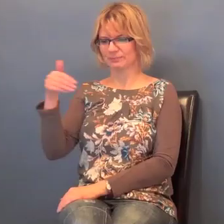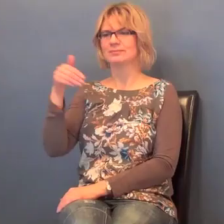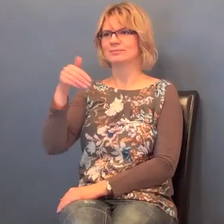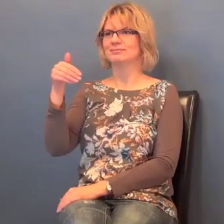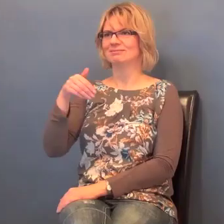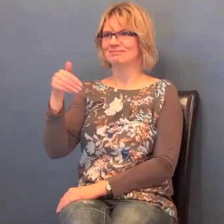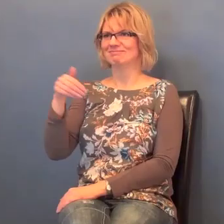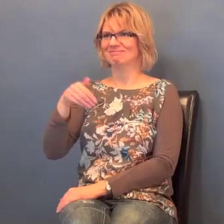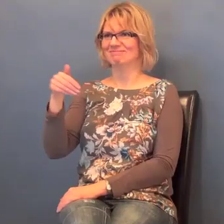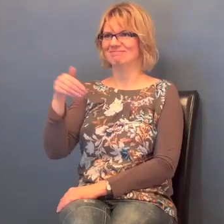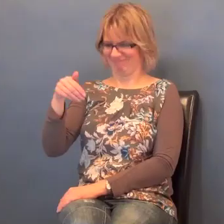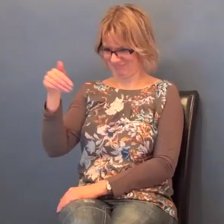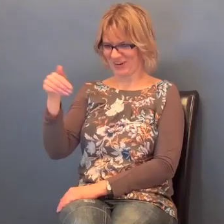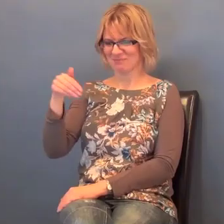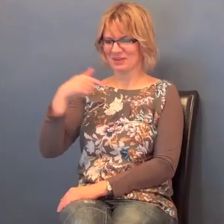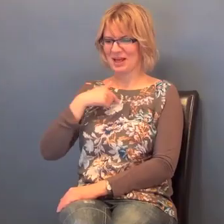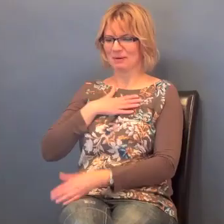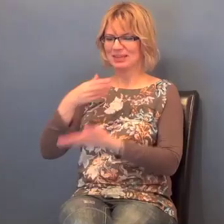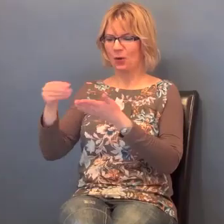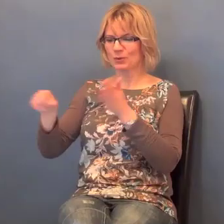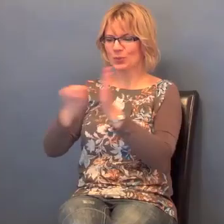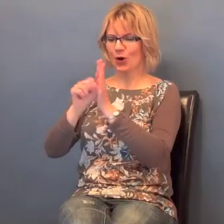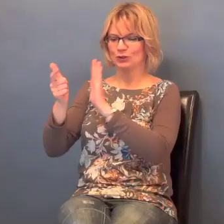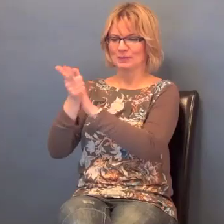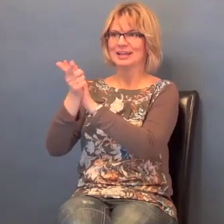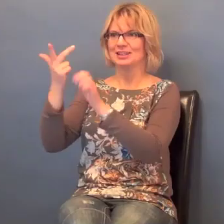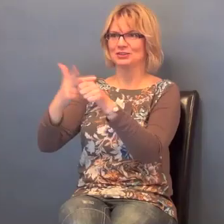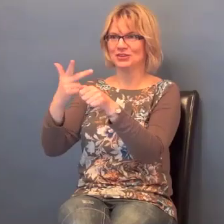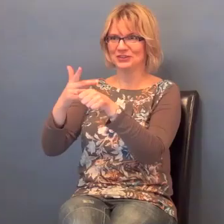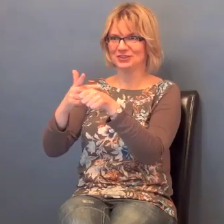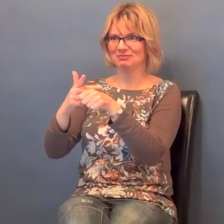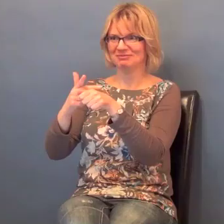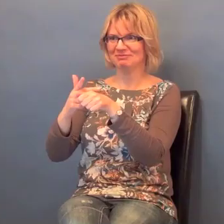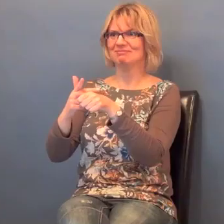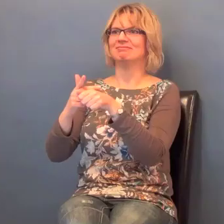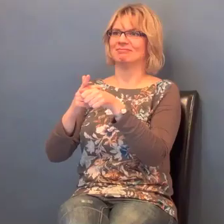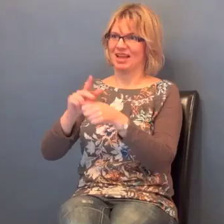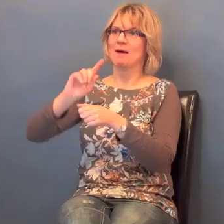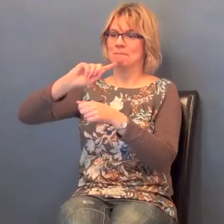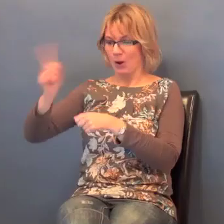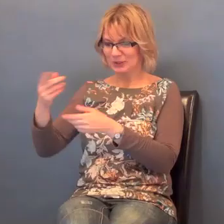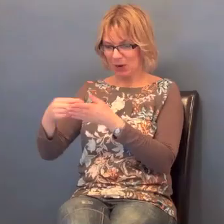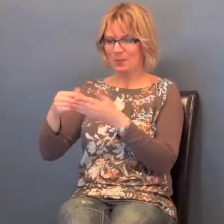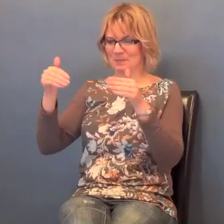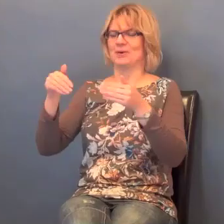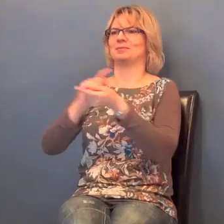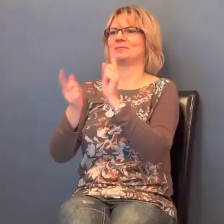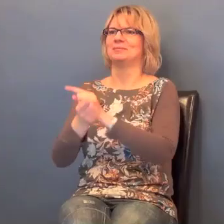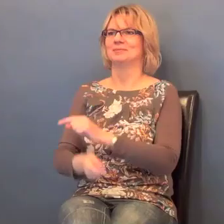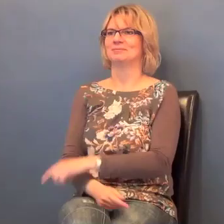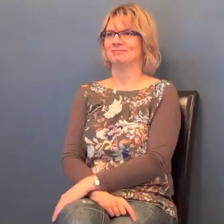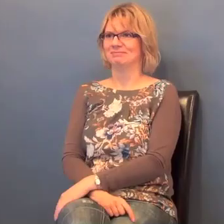Mogę, tylko jestem na zakupach do siedemnastej trzydzieści, ale po zakupach możemy się spotkać.